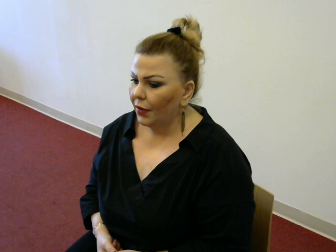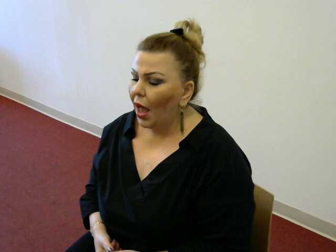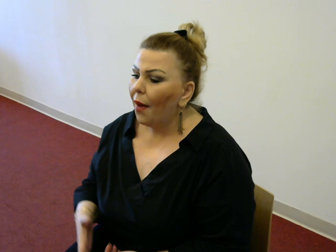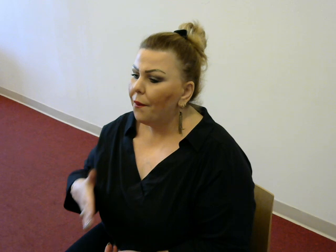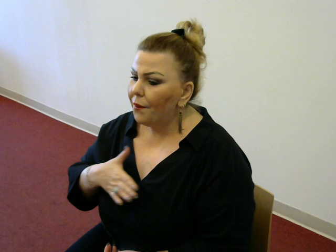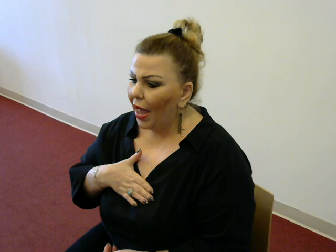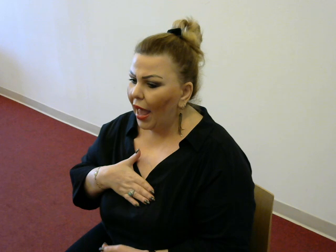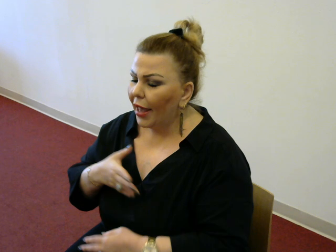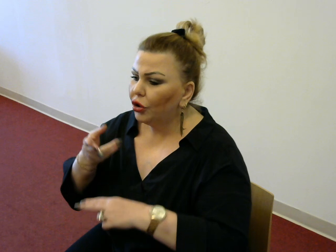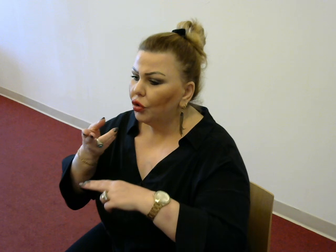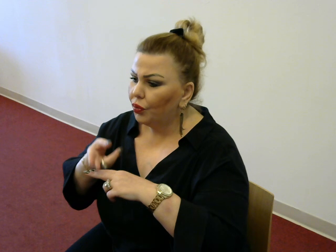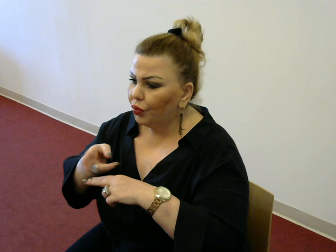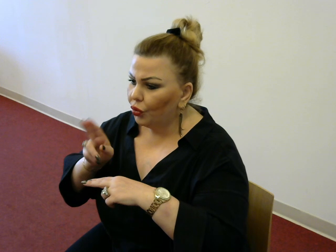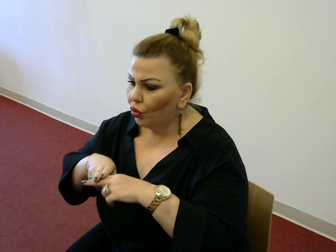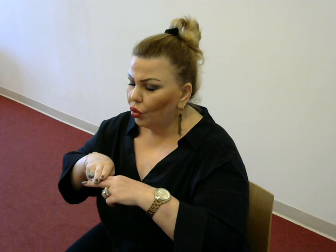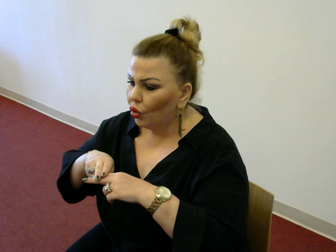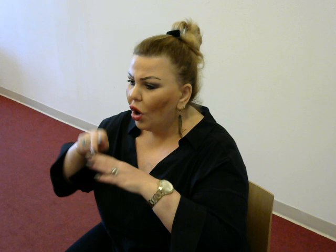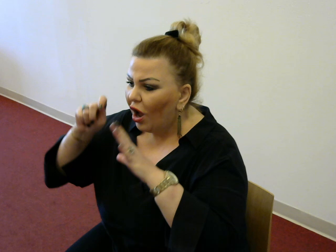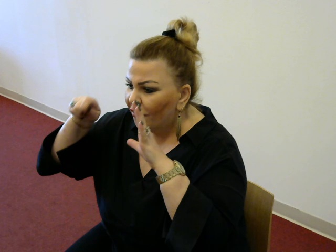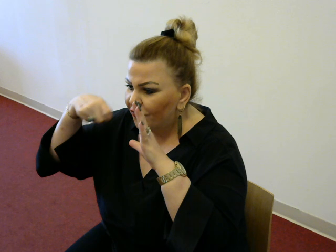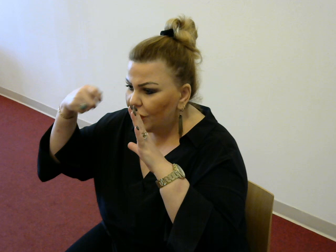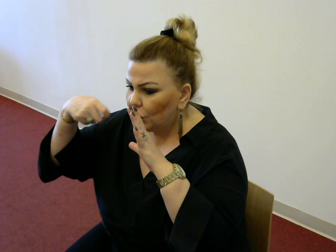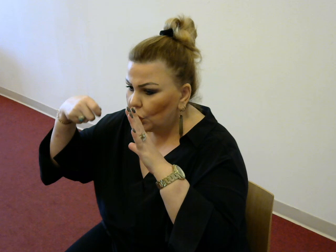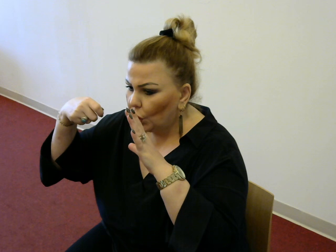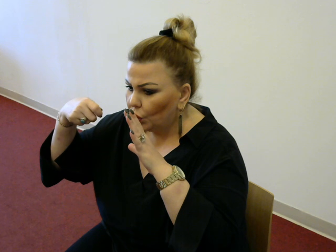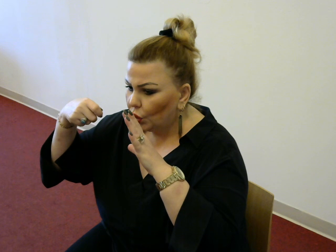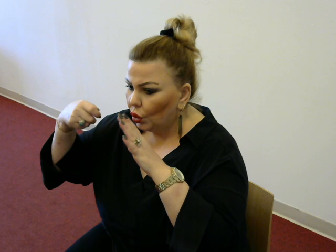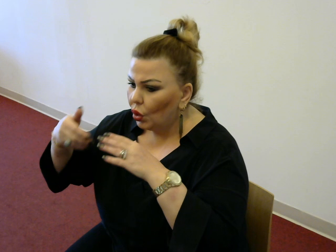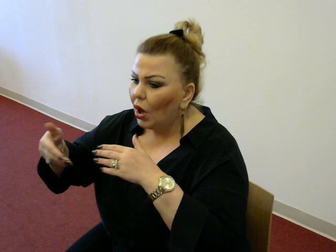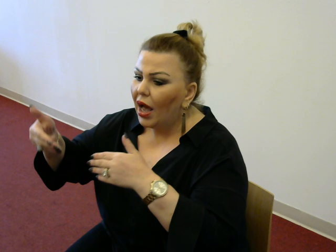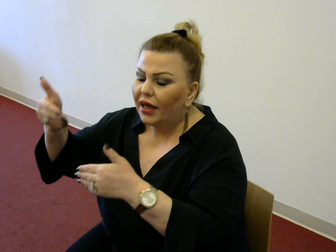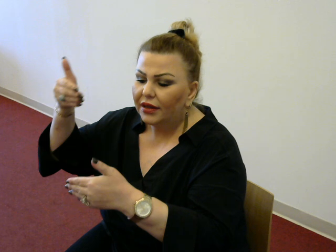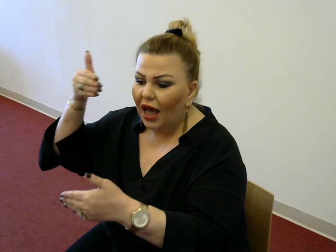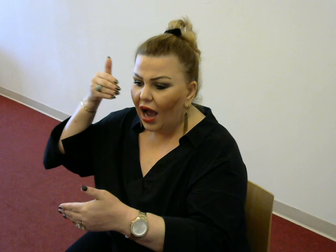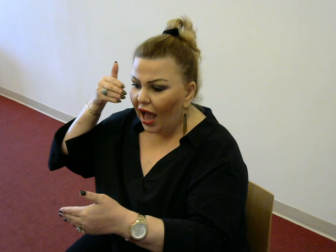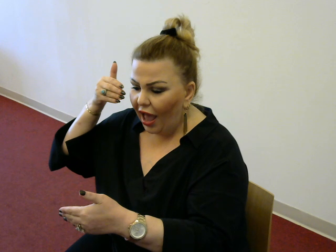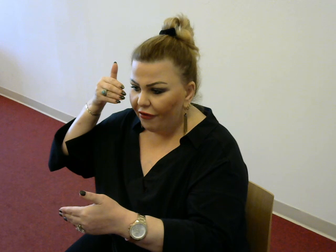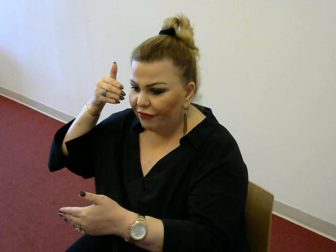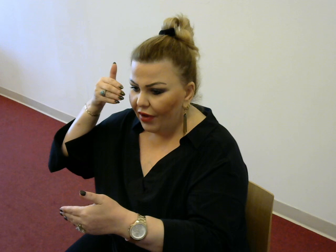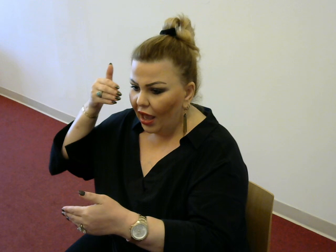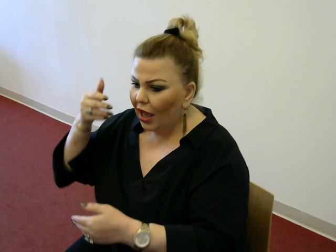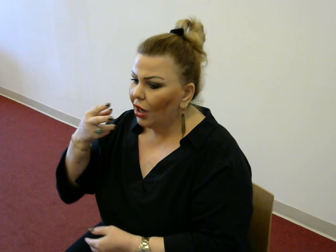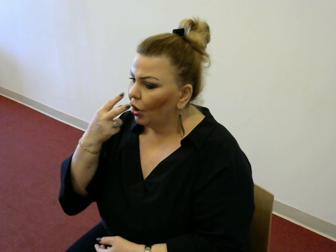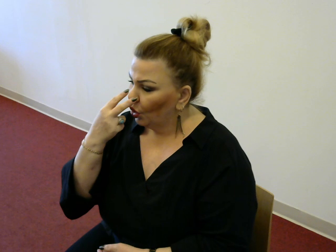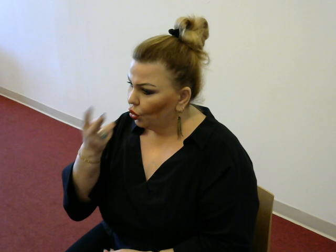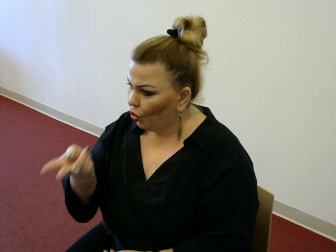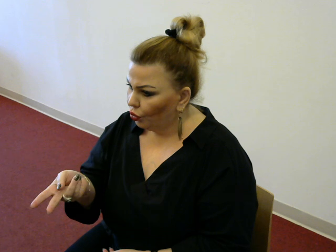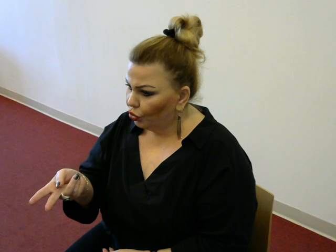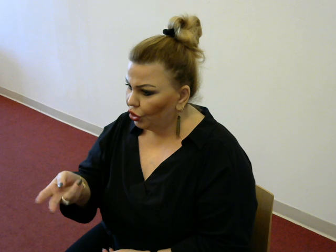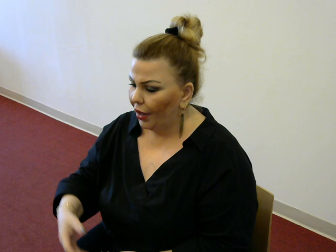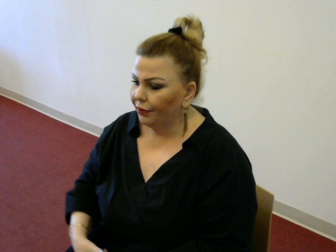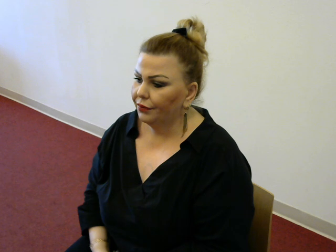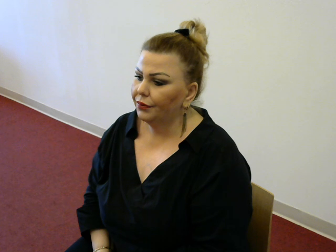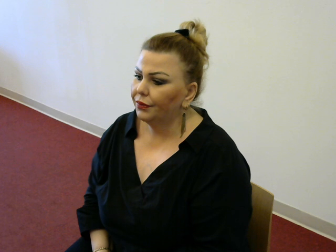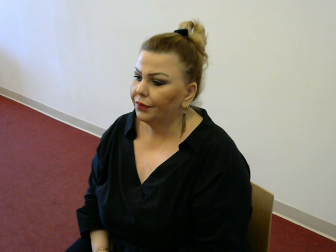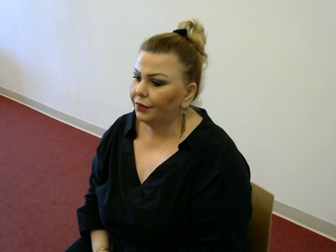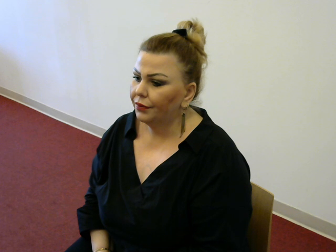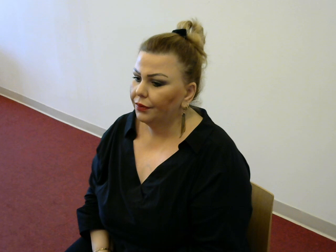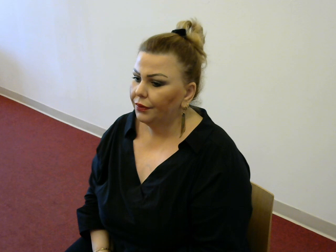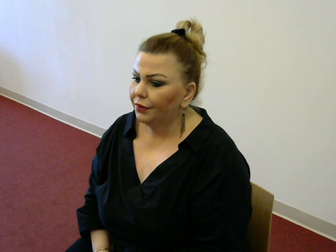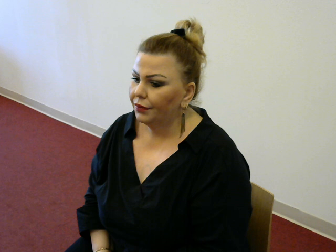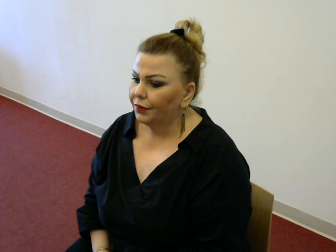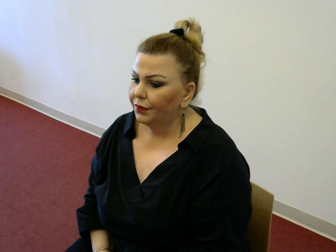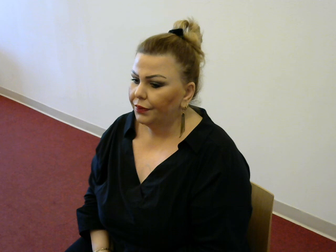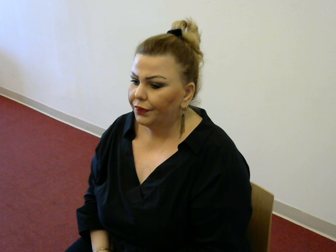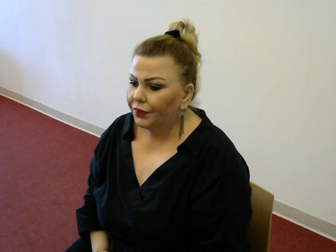Mən bu videonu daha əvvəl görmüşəm